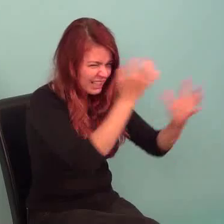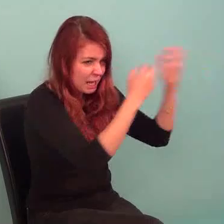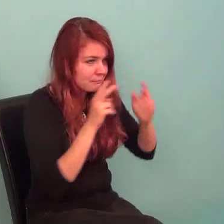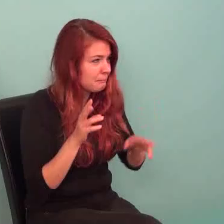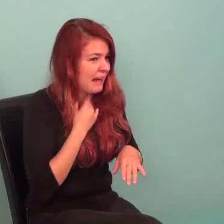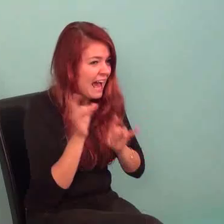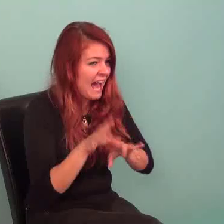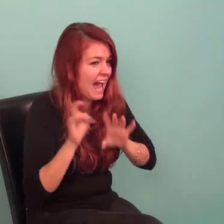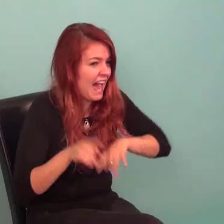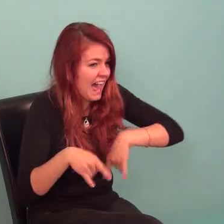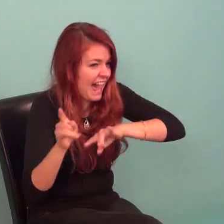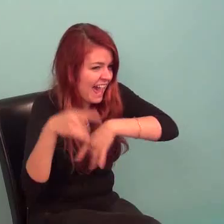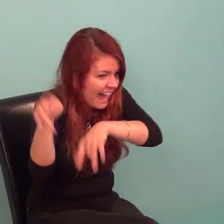Pies biegnie bardzo szybko.